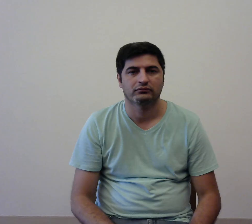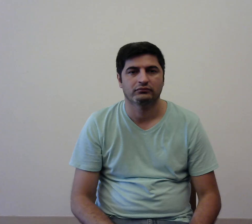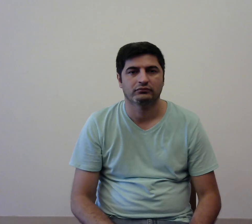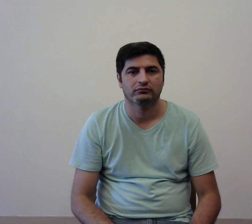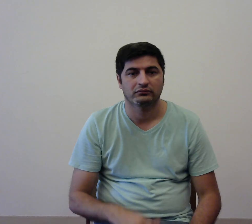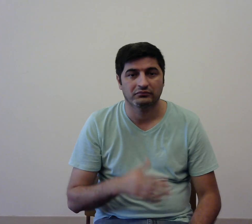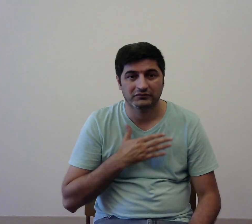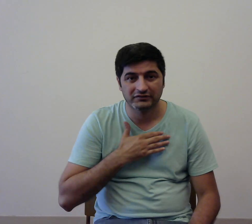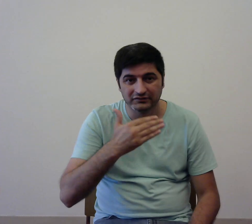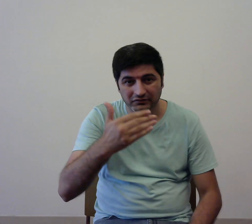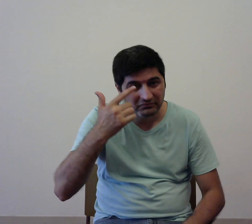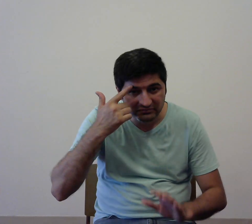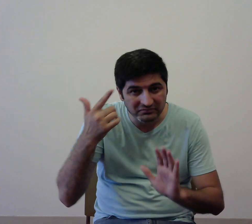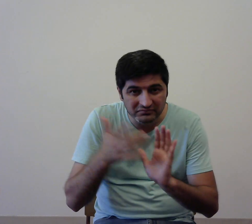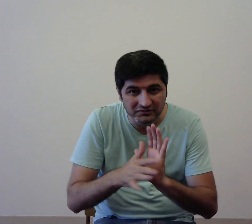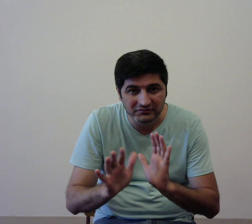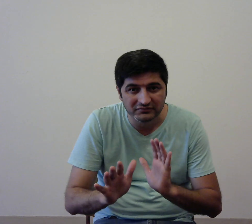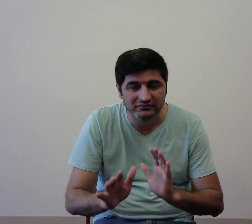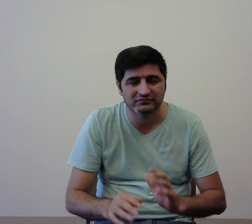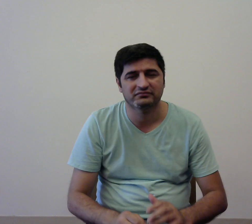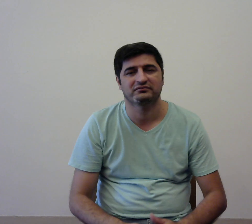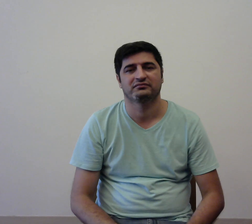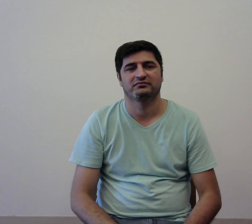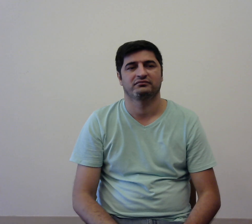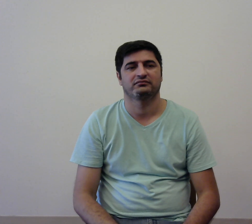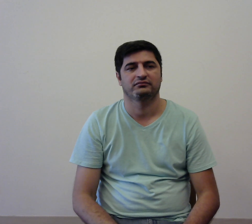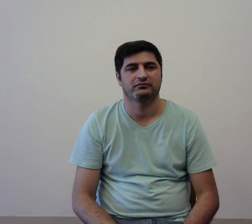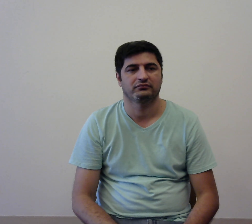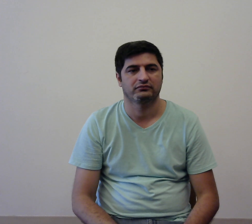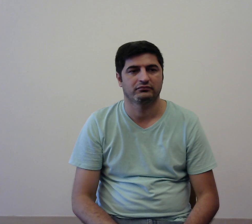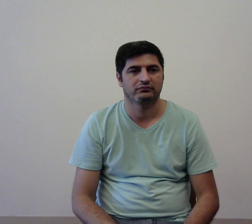Mən sizi başa düşmürəm